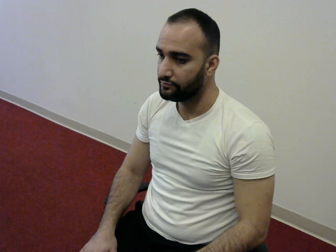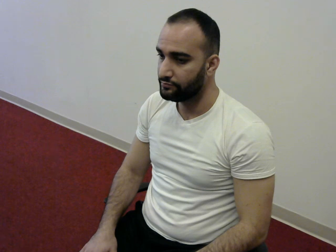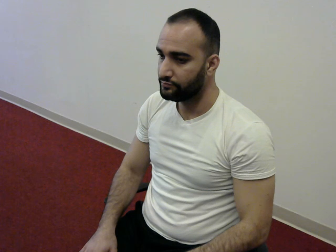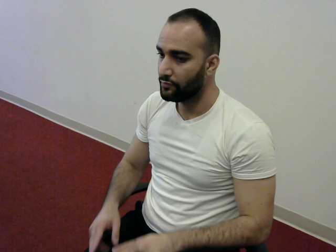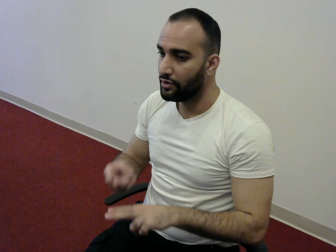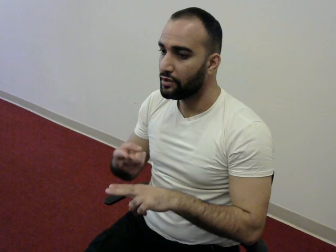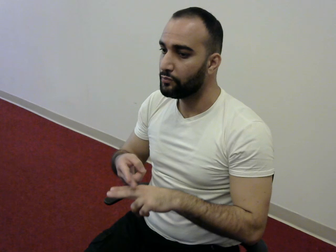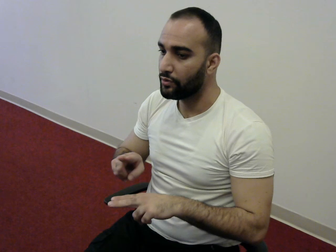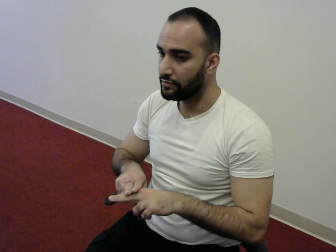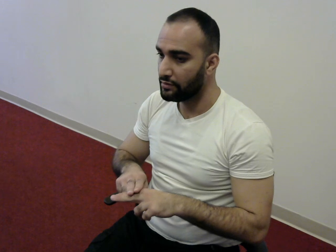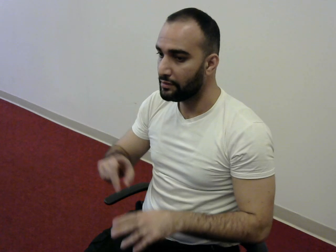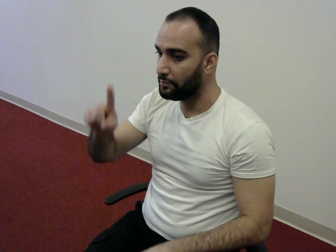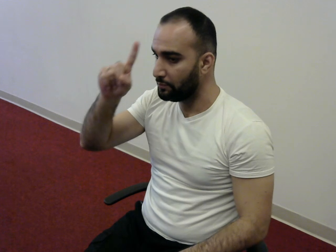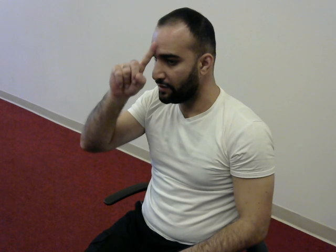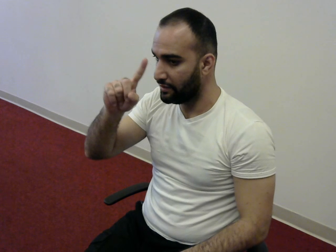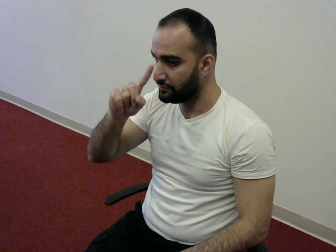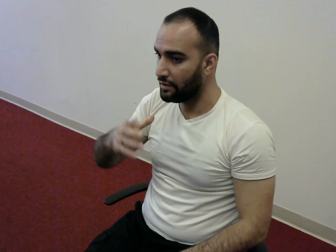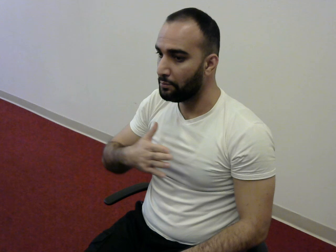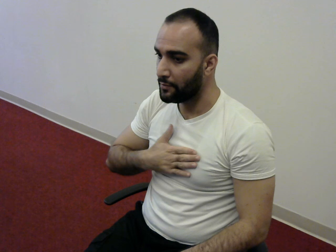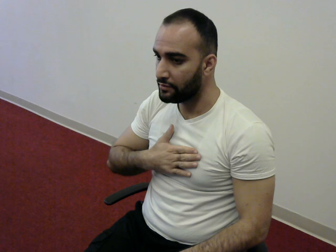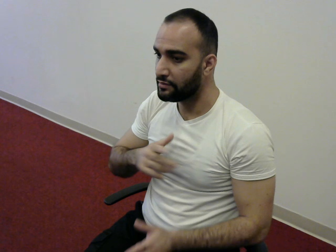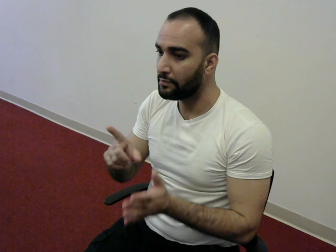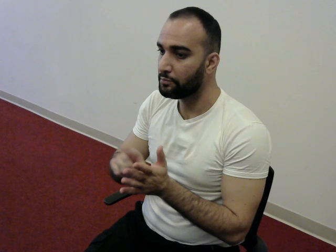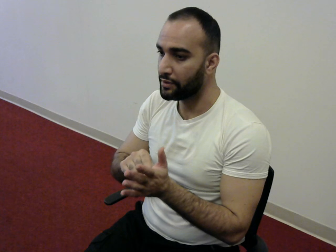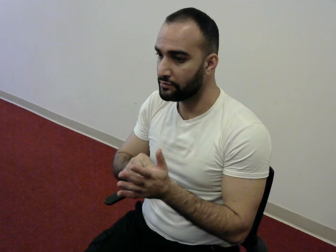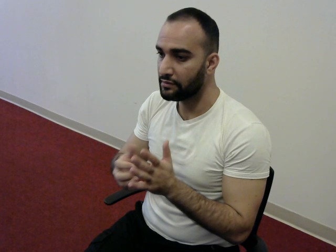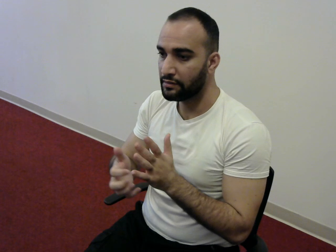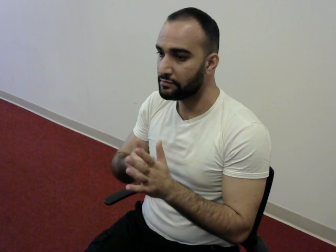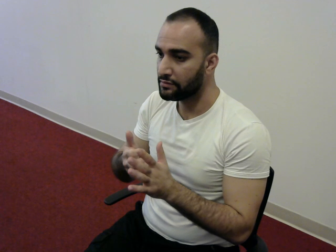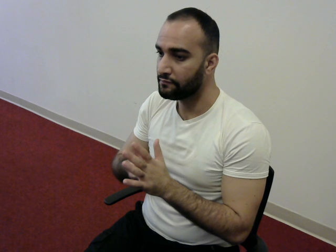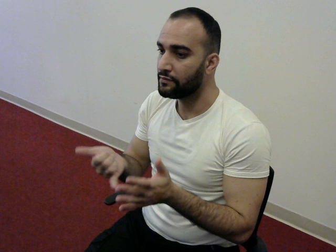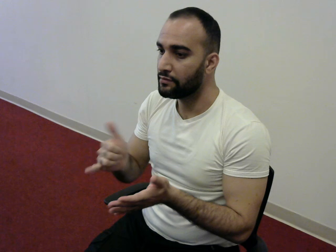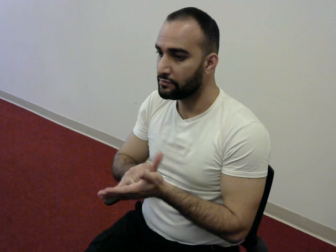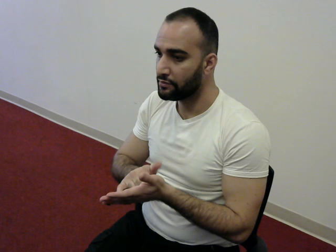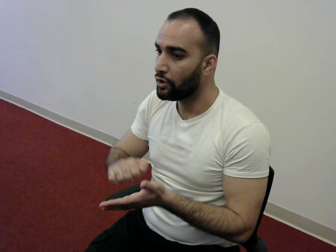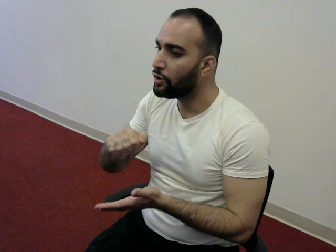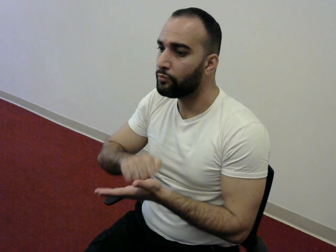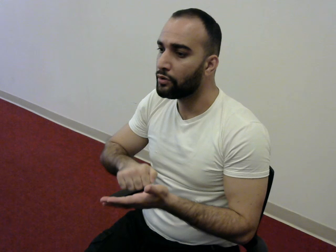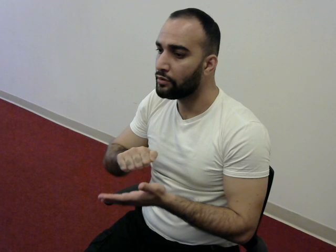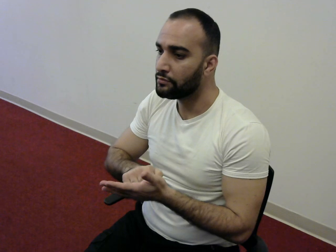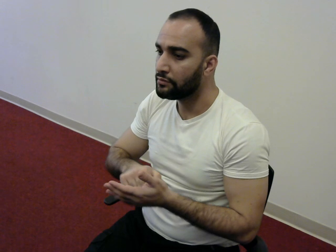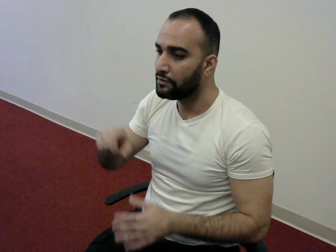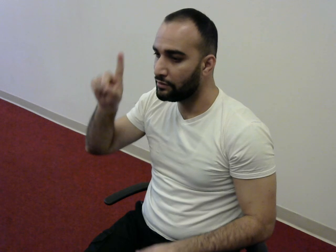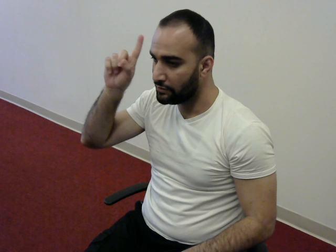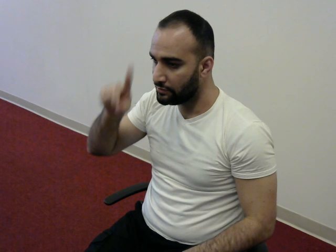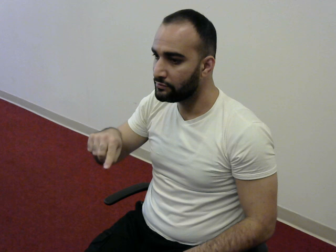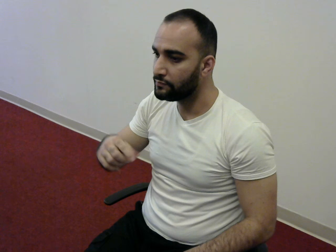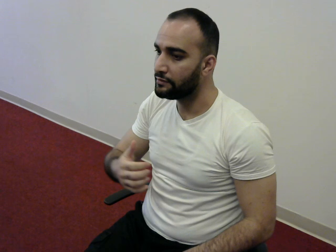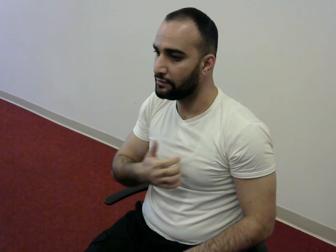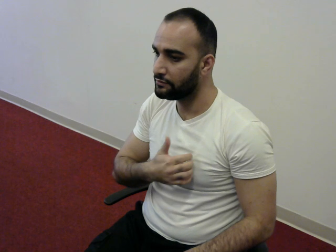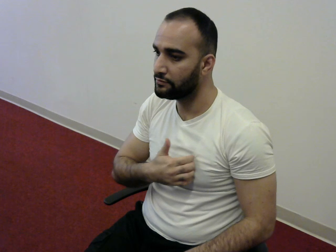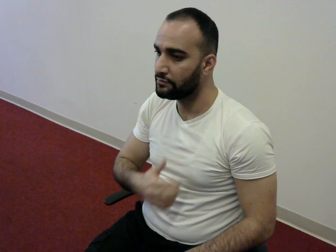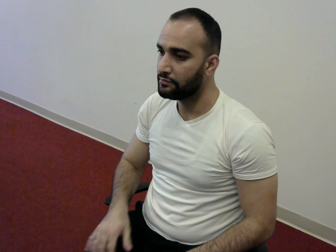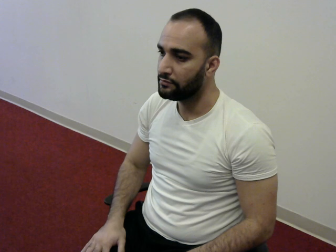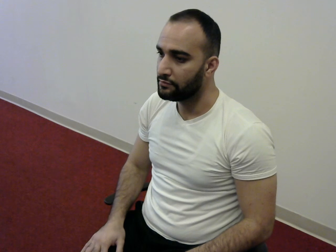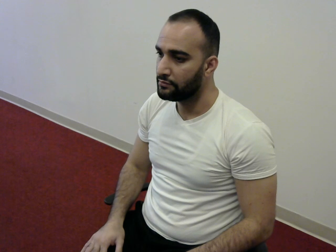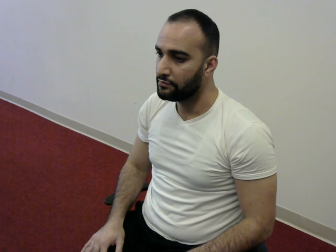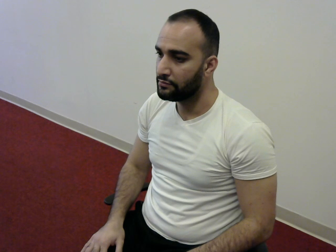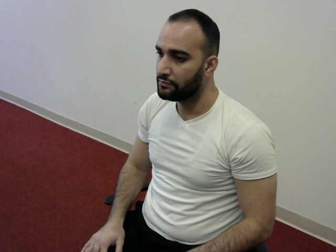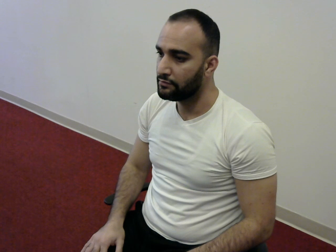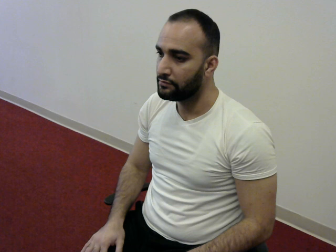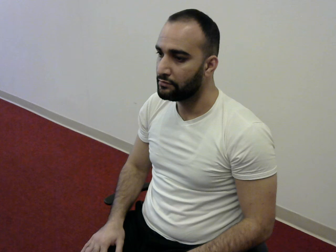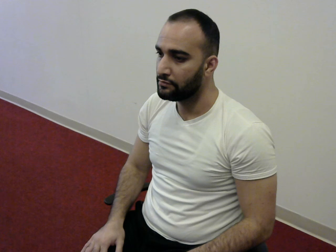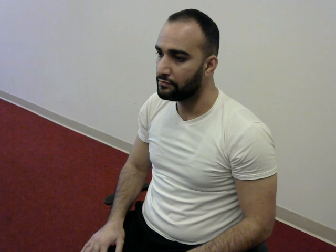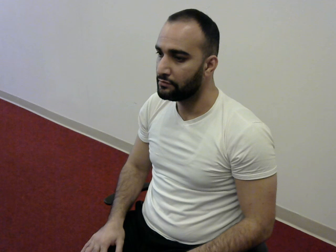Bu ay mənim pensiyam əksik yüklənib, səbəbini bilmək istəyirəm